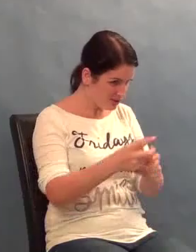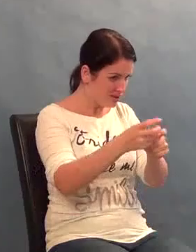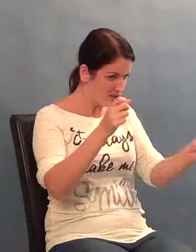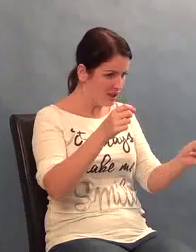Śmieszne.